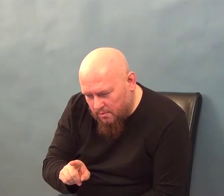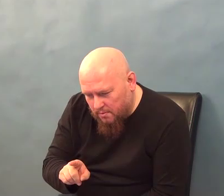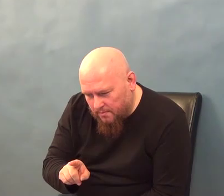Zobaczę.